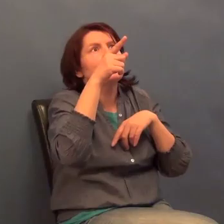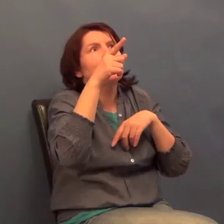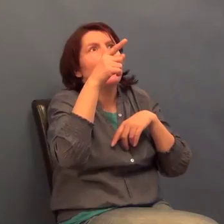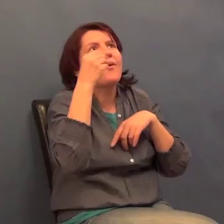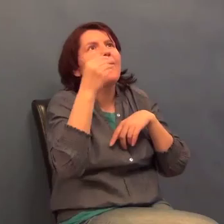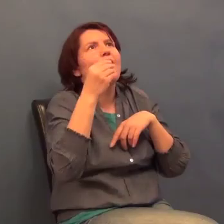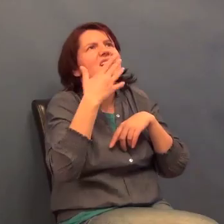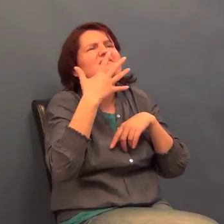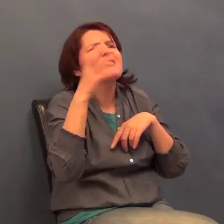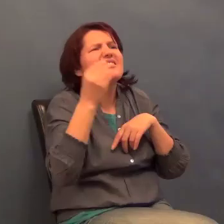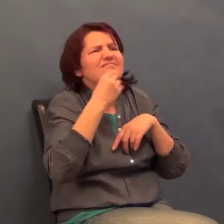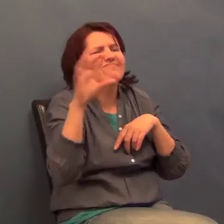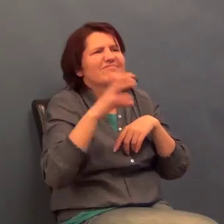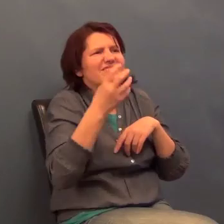Kot ma ochotę go zjeść. Ukraść i zjeść.